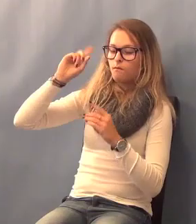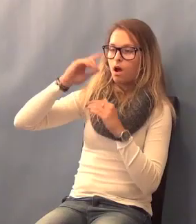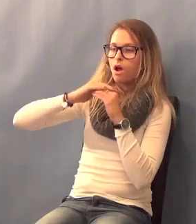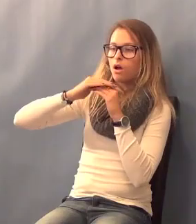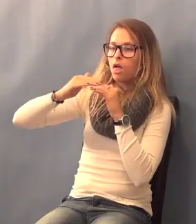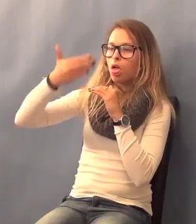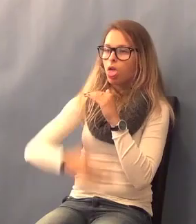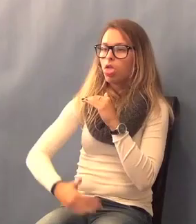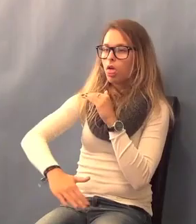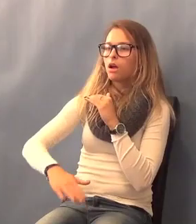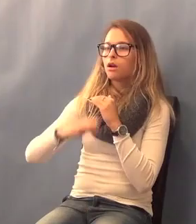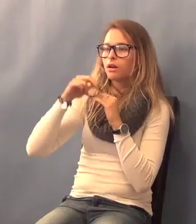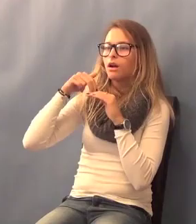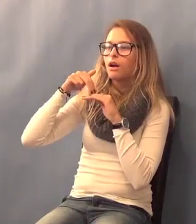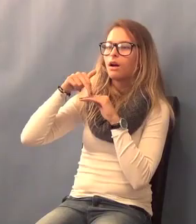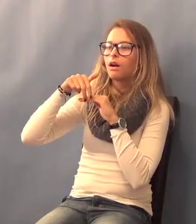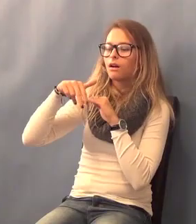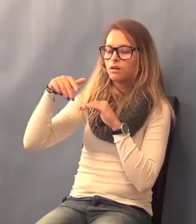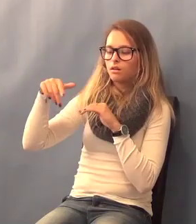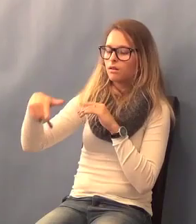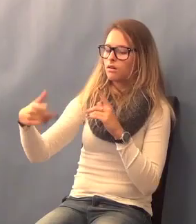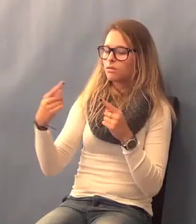Uwaga, kończy się powierzchnia płaska.